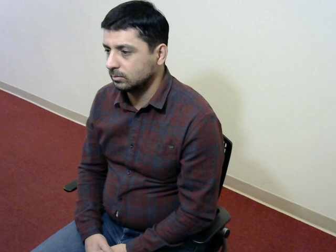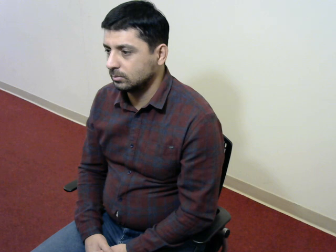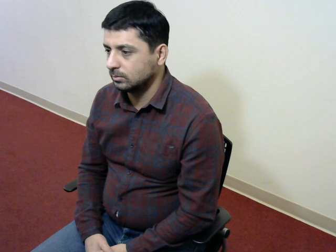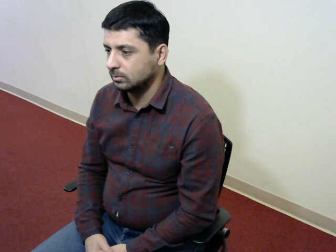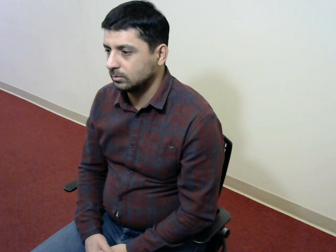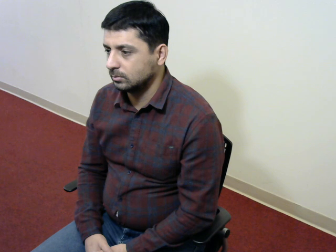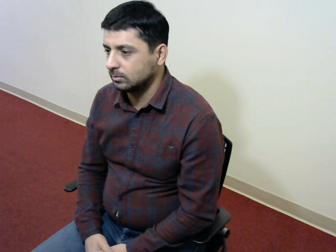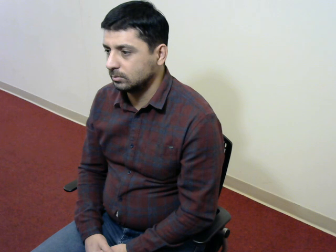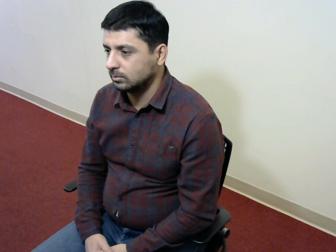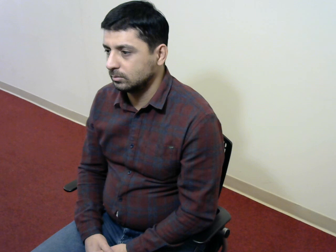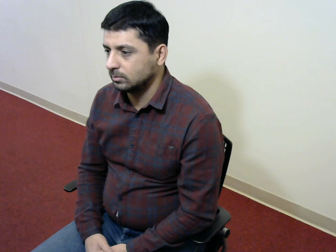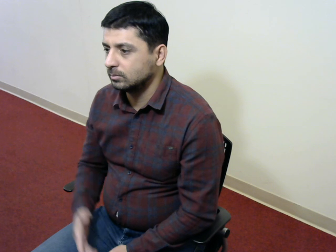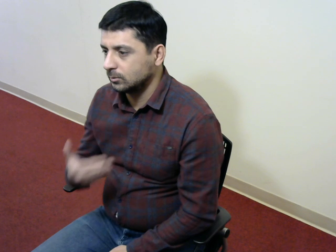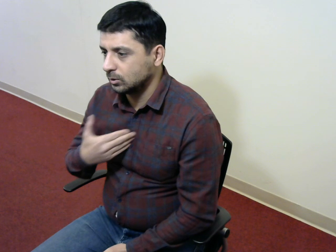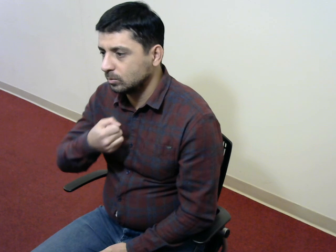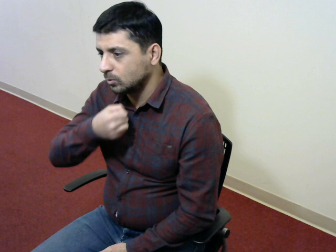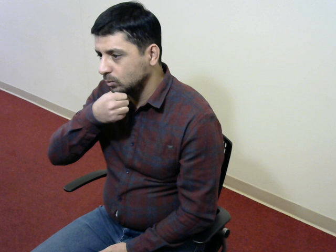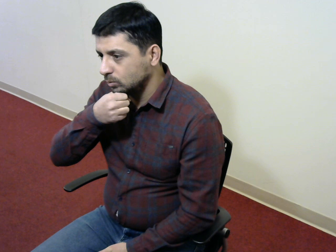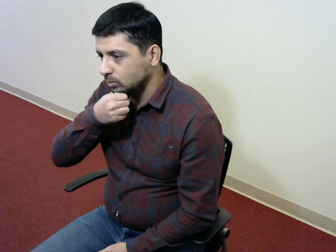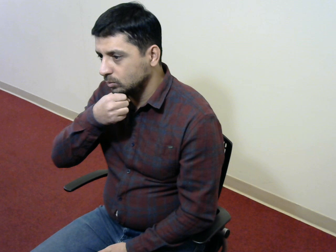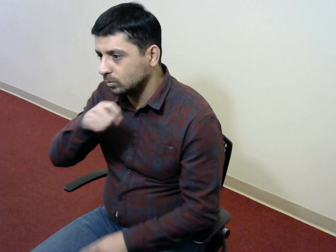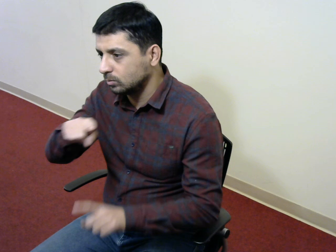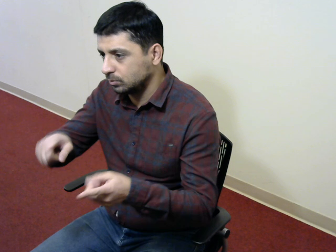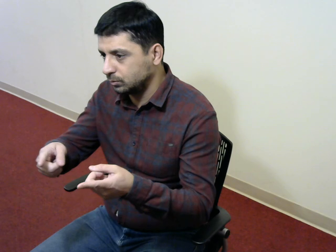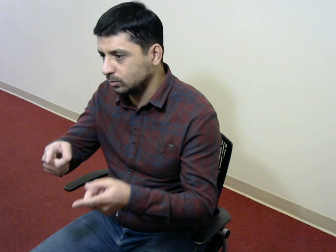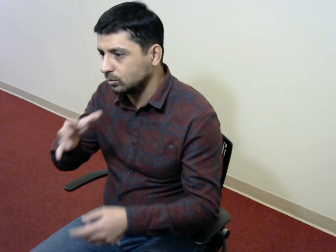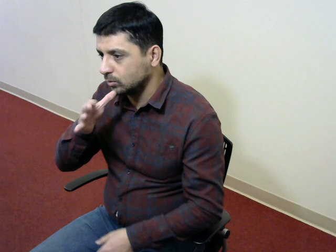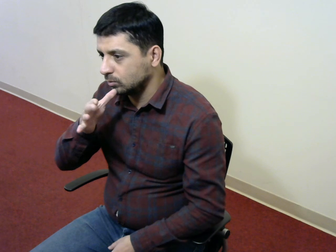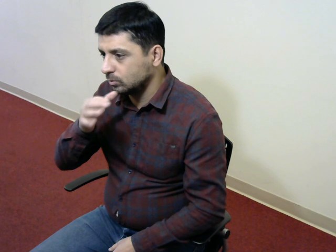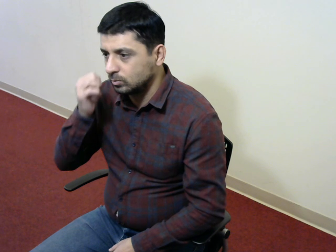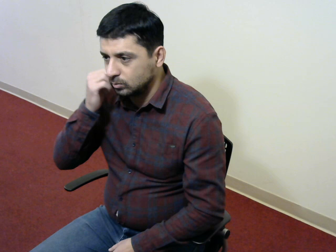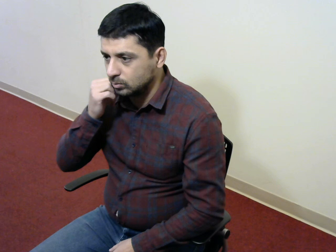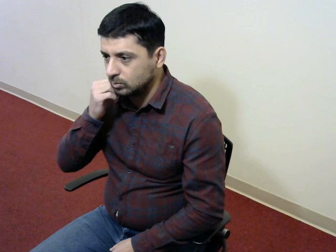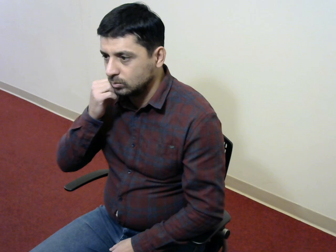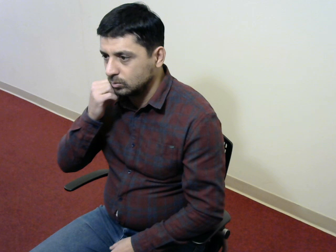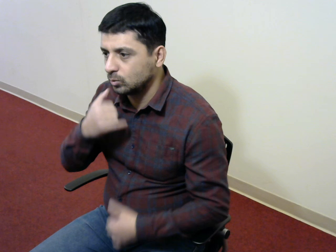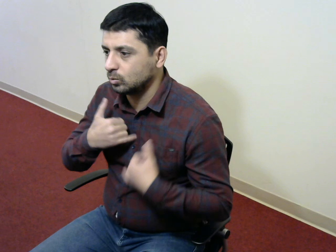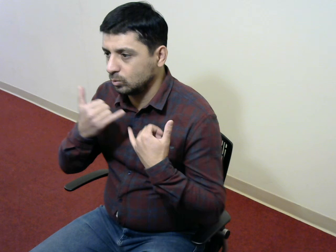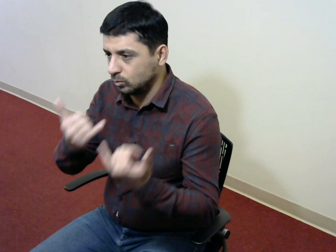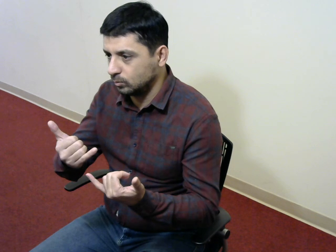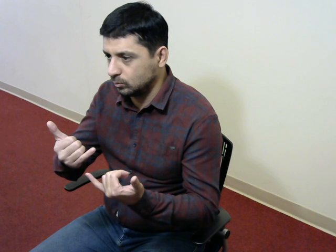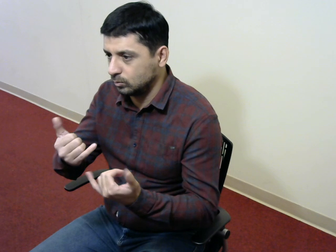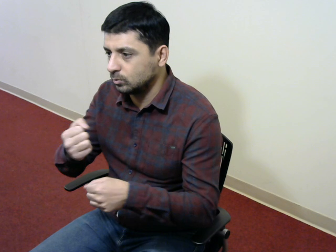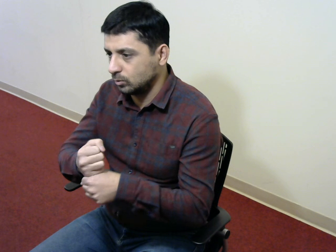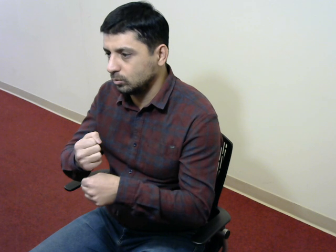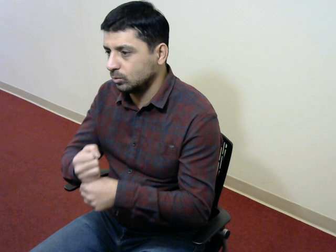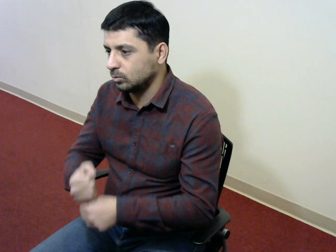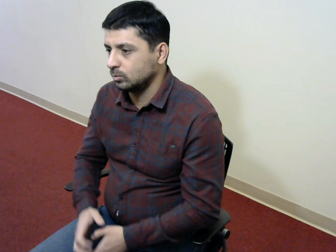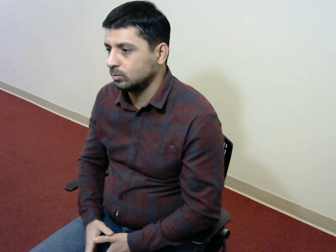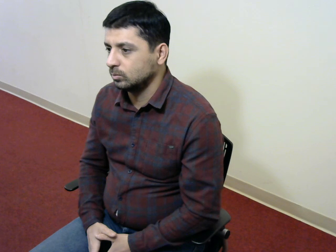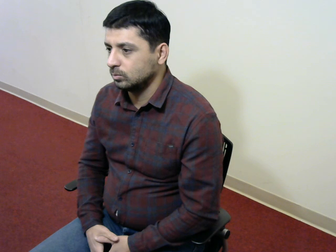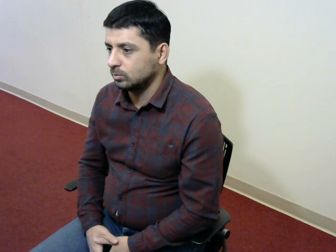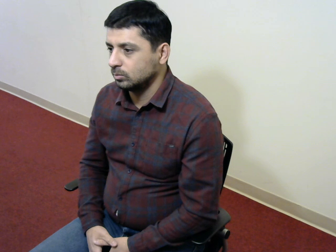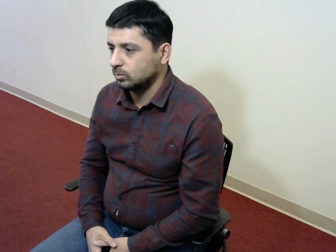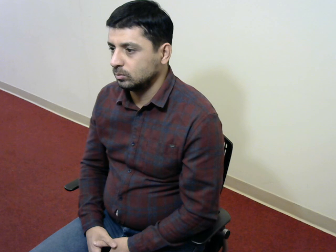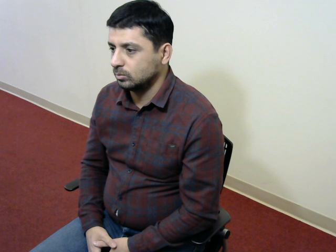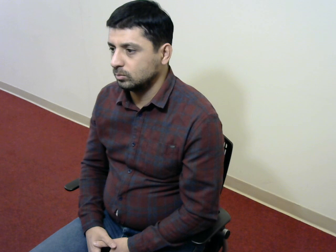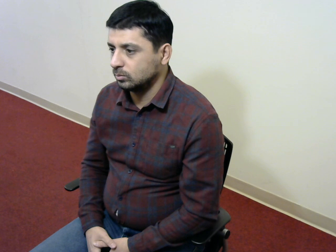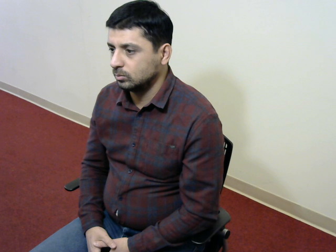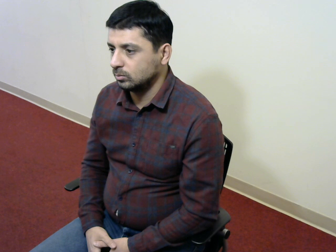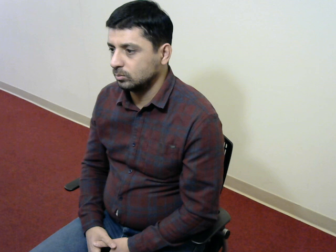Mən böyüklərə (yaşlılara) hörmət edirəm